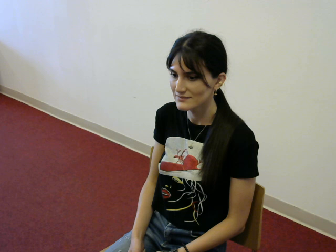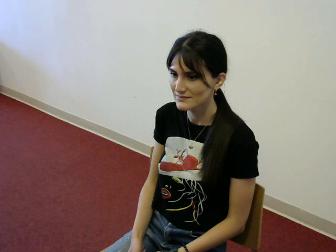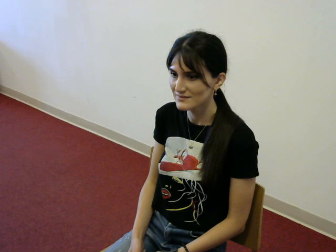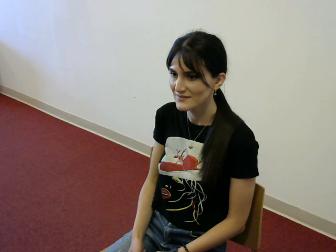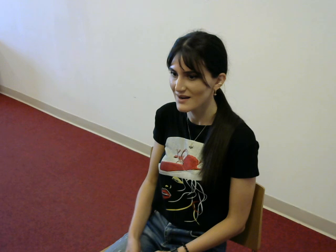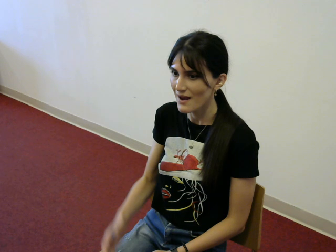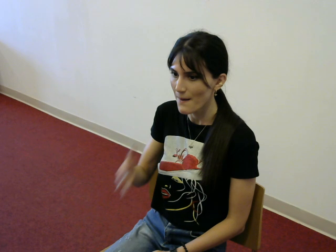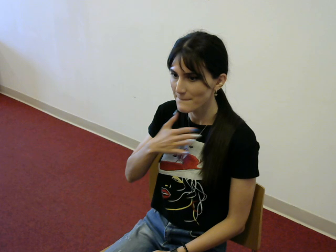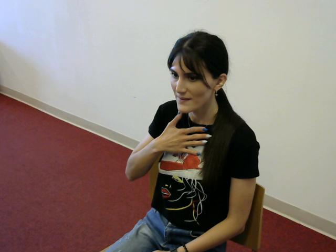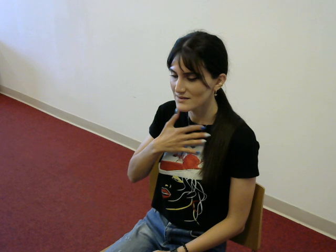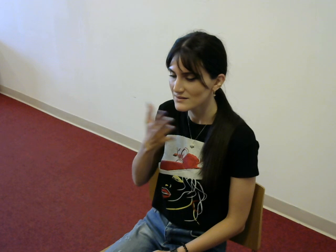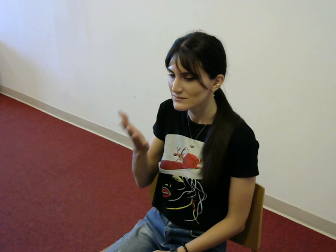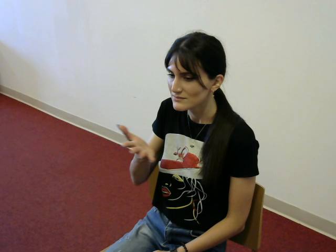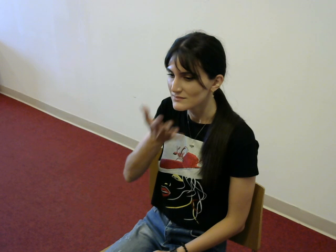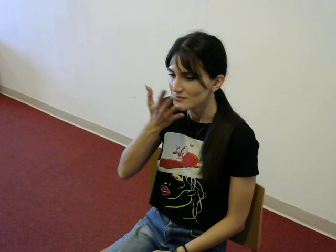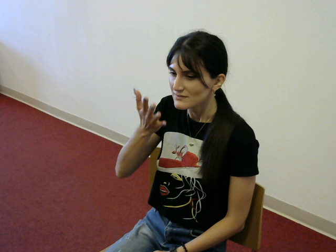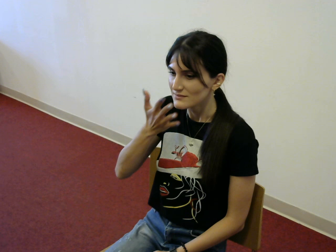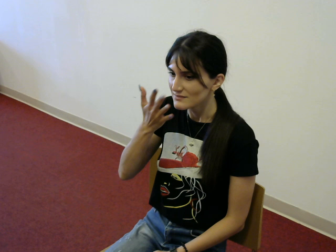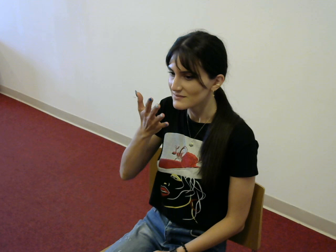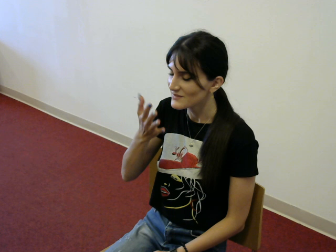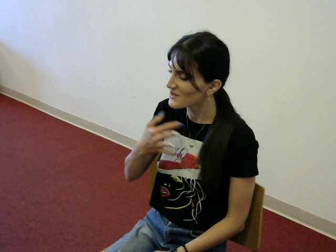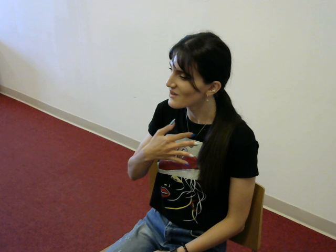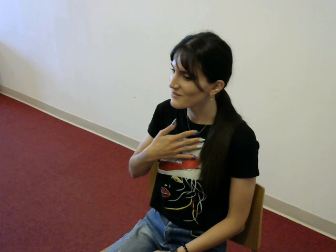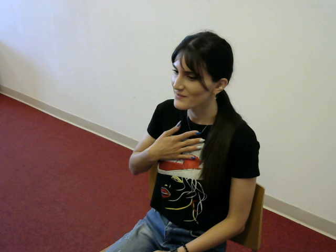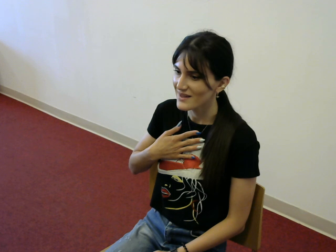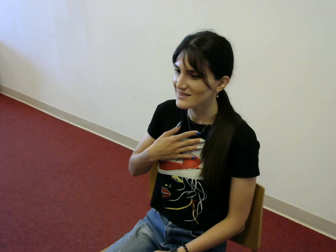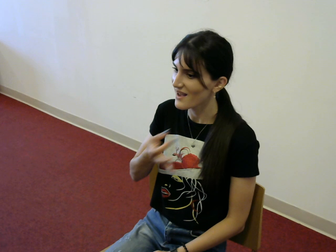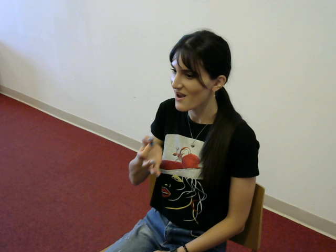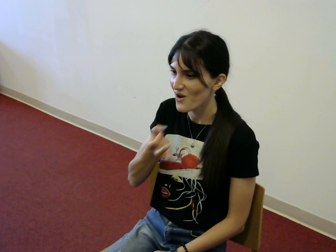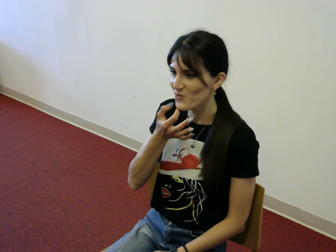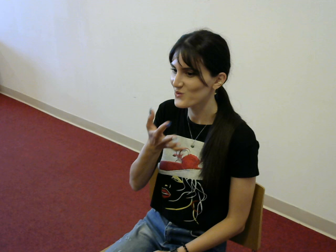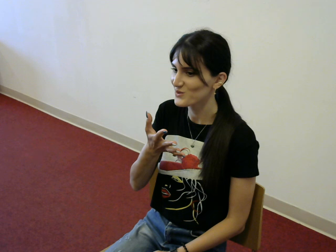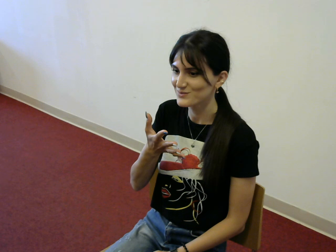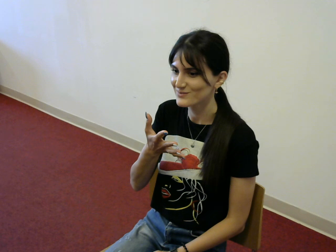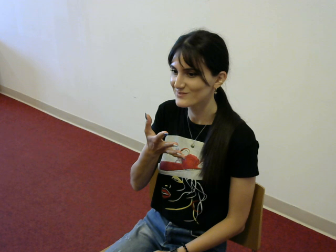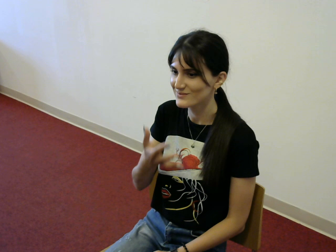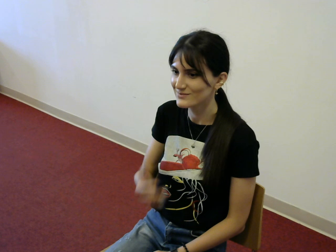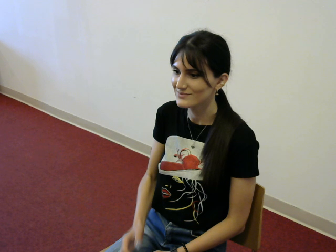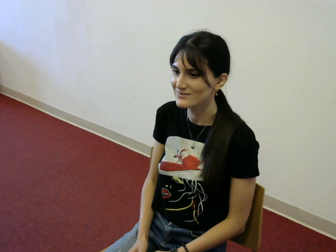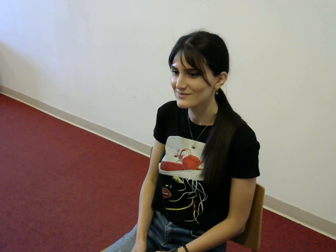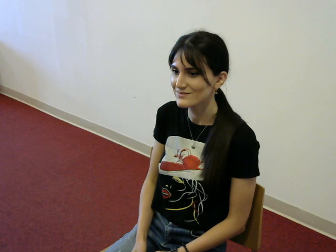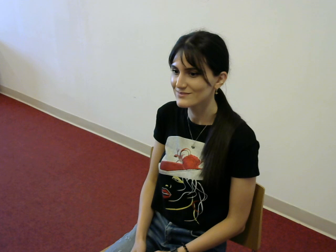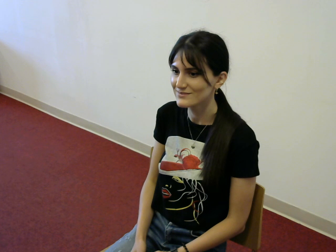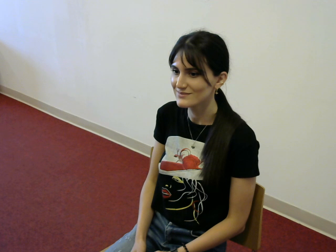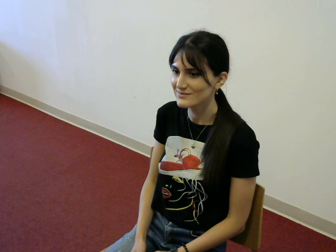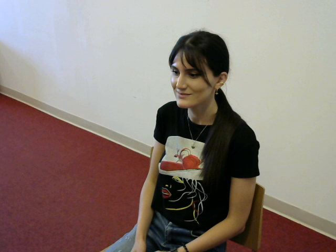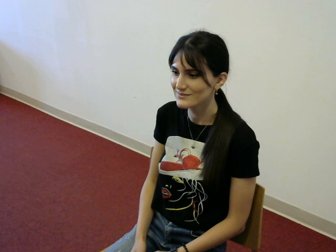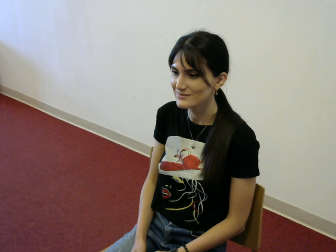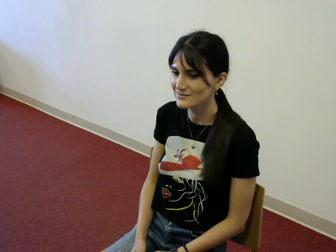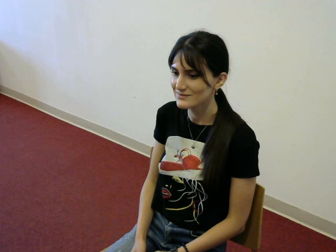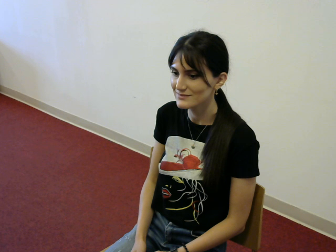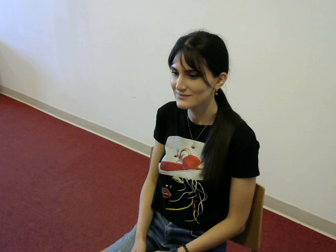Bu ətir mənim xoşuma gəlir